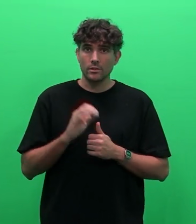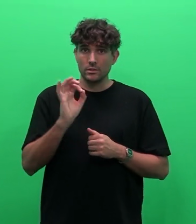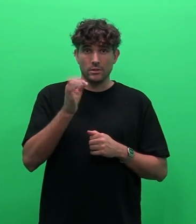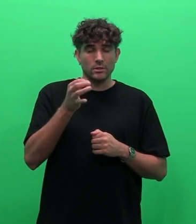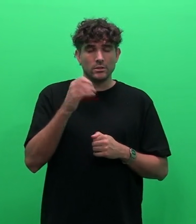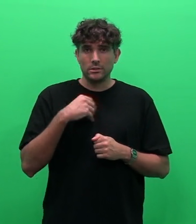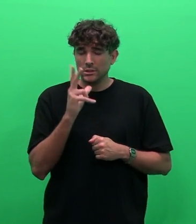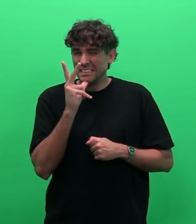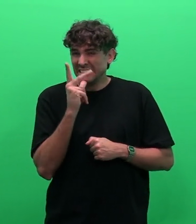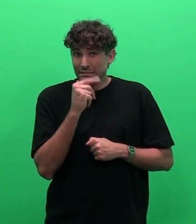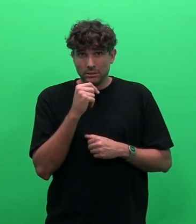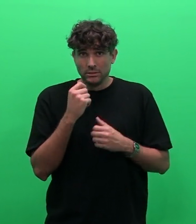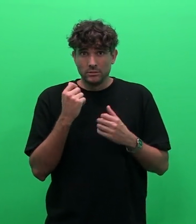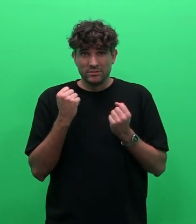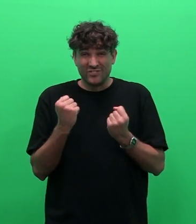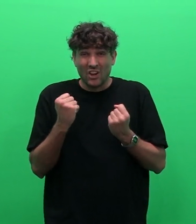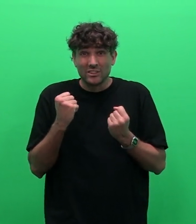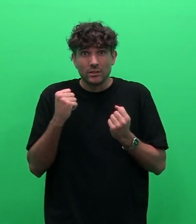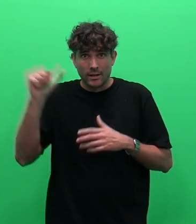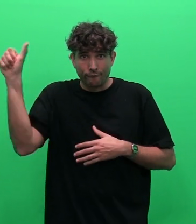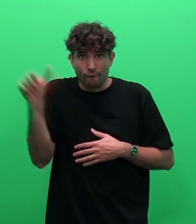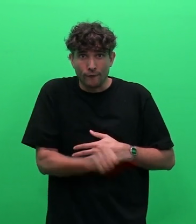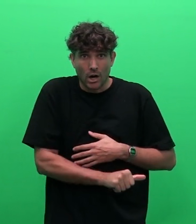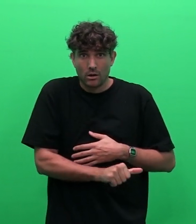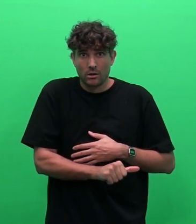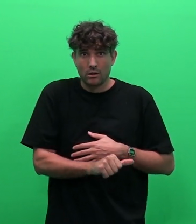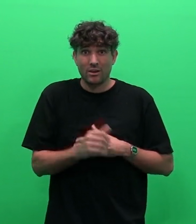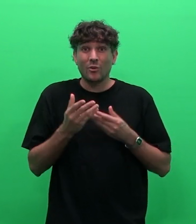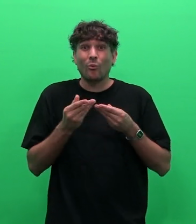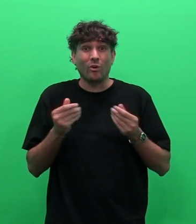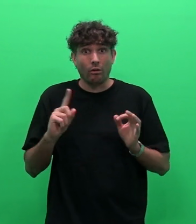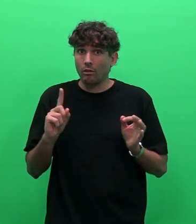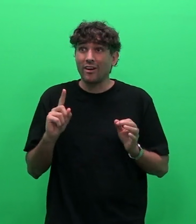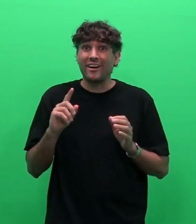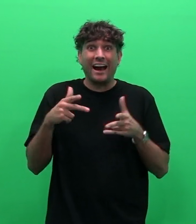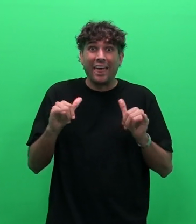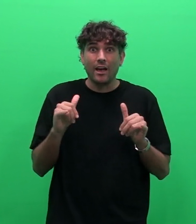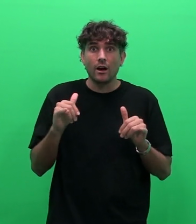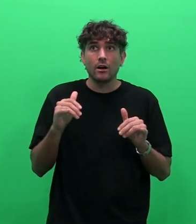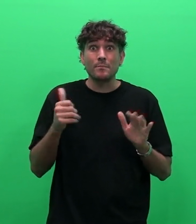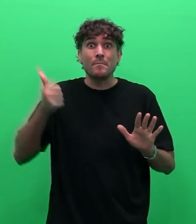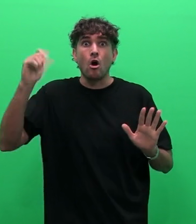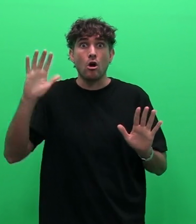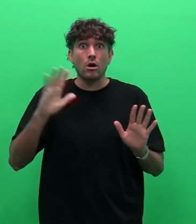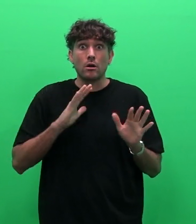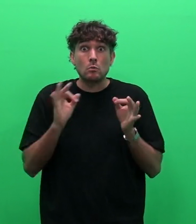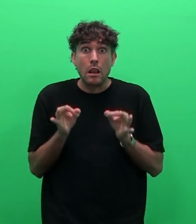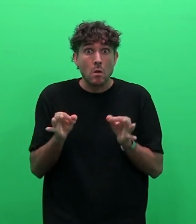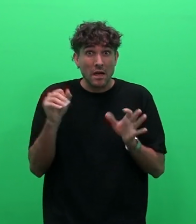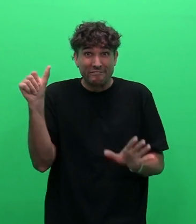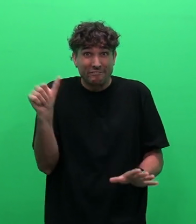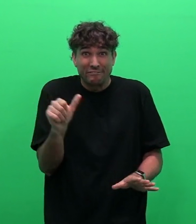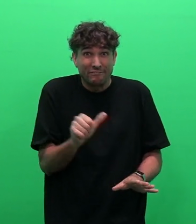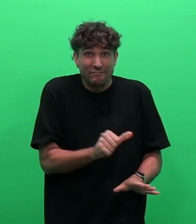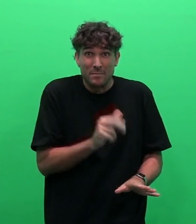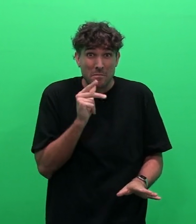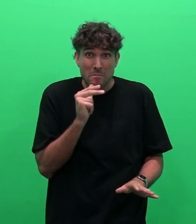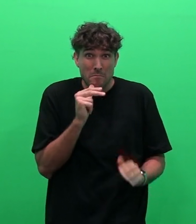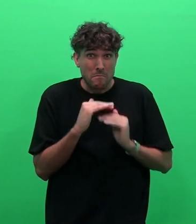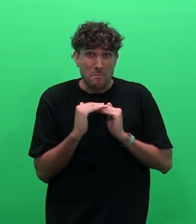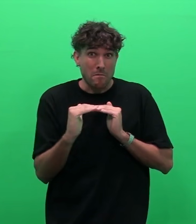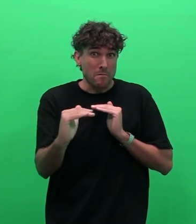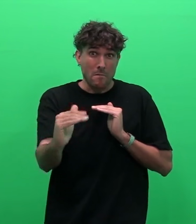Sí, tinc un dolor molt intens tot el dia, no desapareix ni va a més, és un dolor que es manté igual tot el dia.